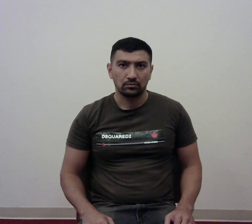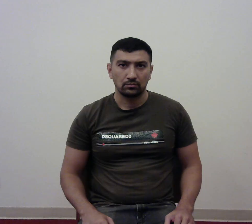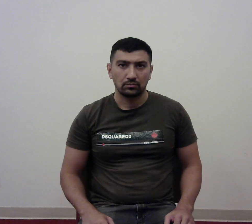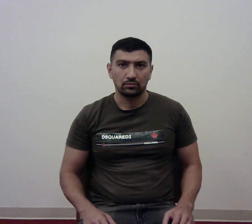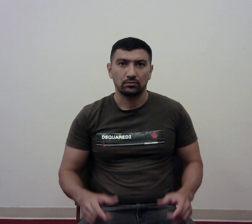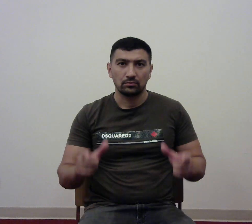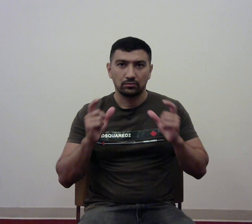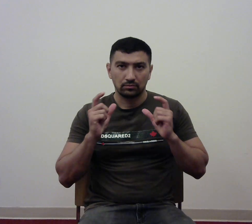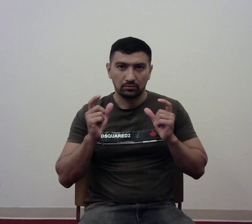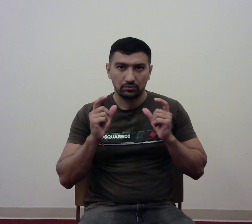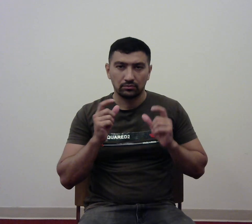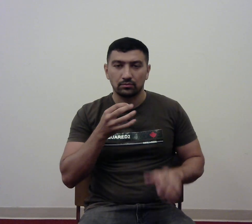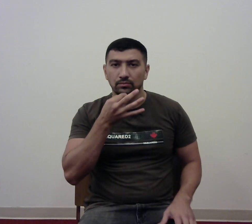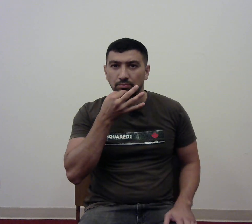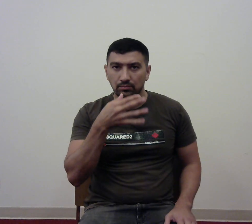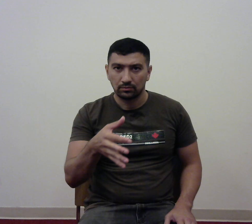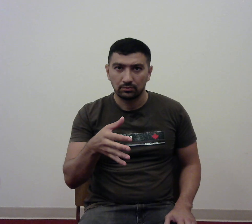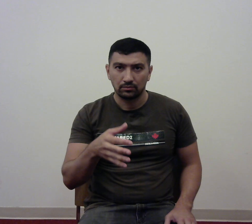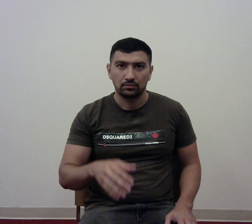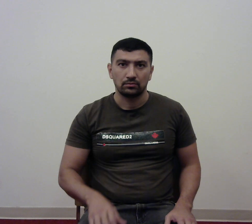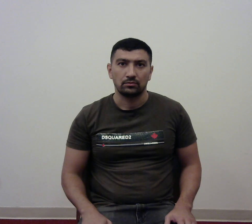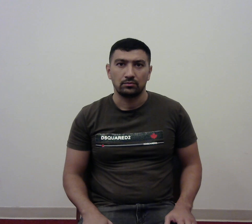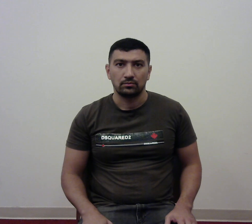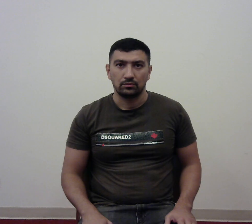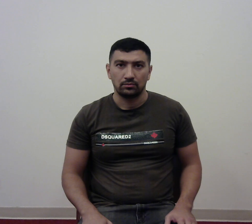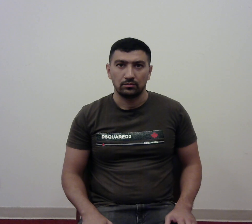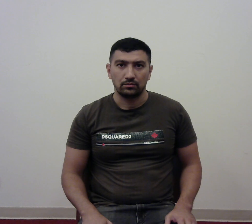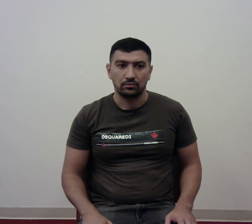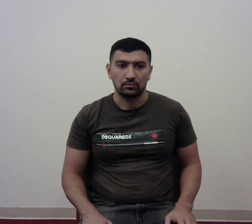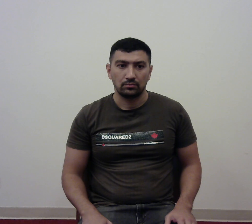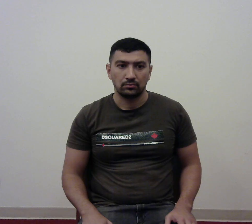Köynəyim xoşuna gəlir?